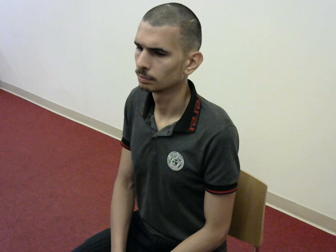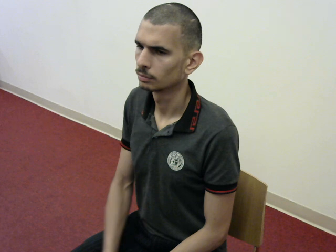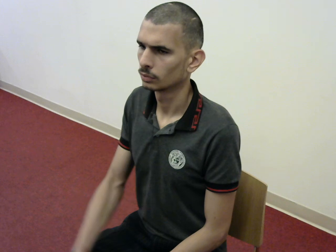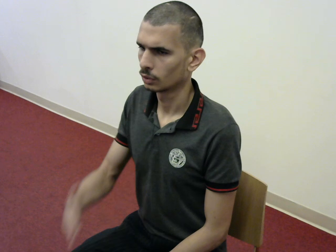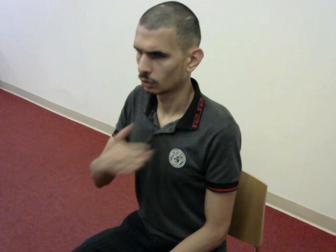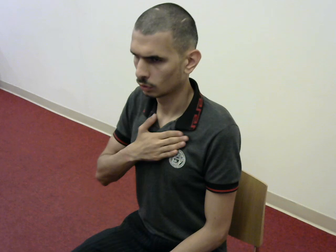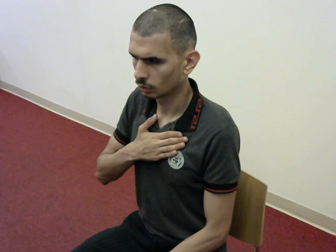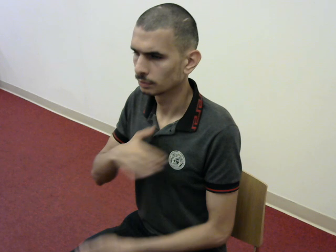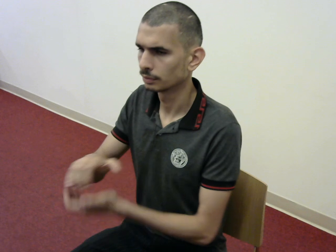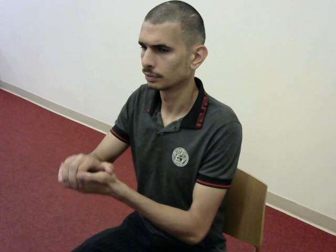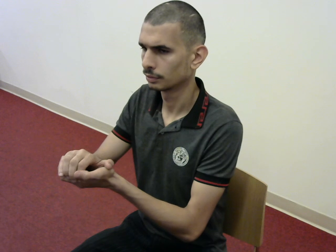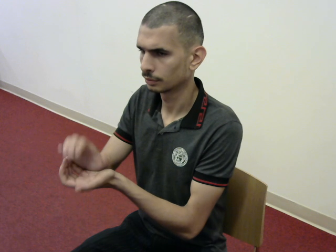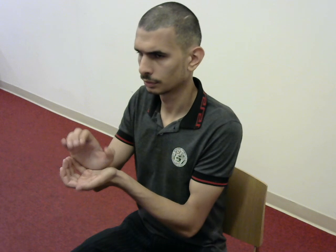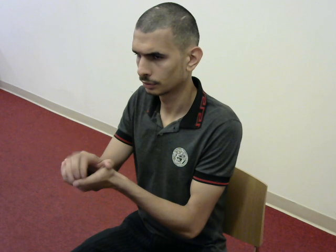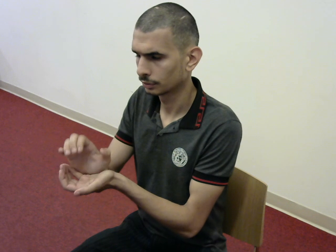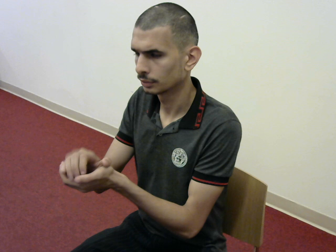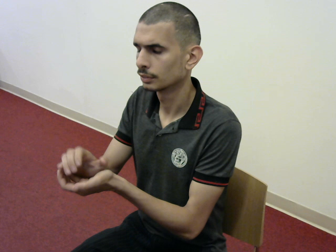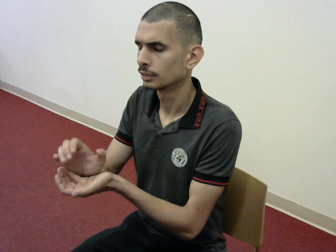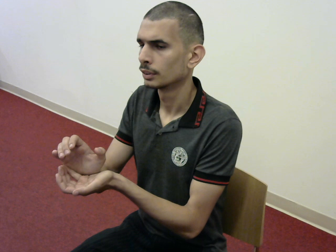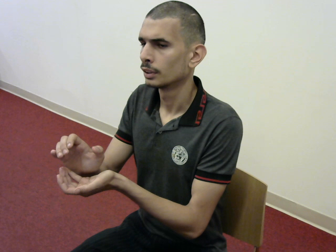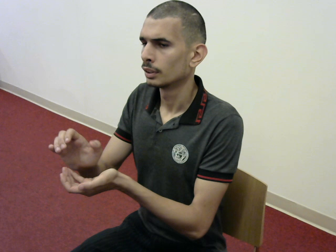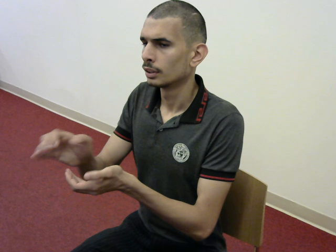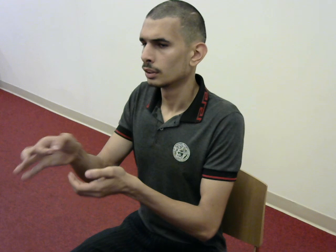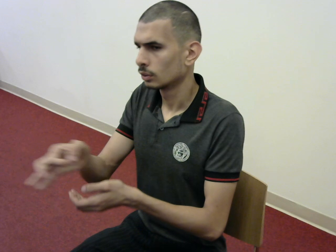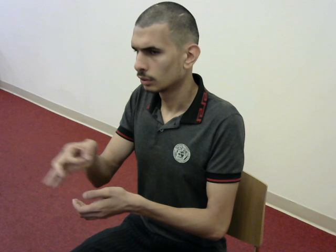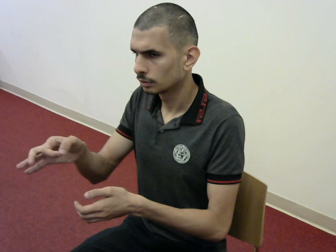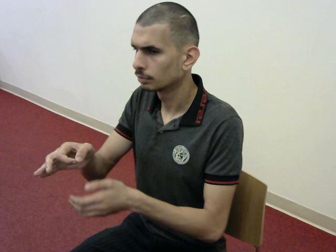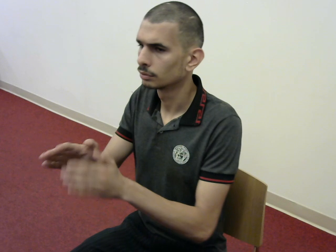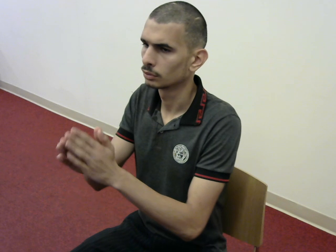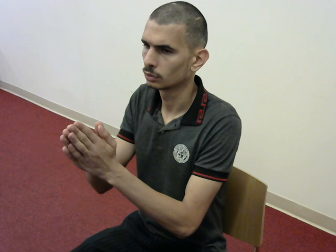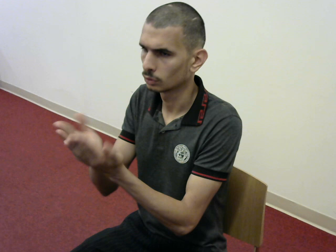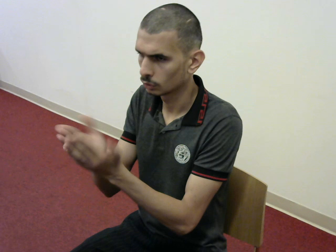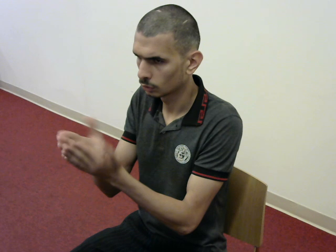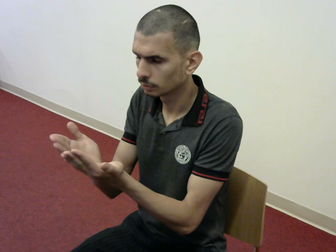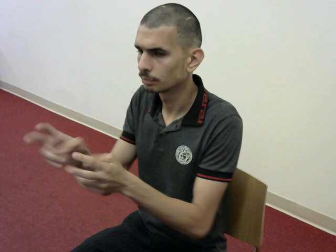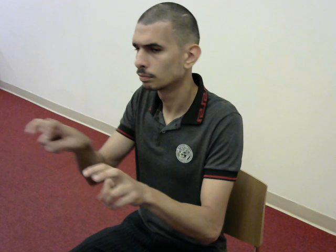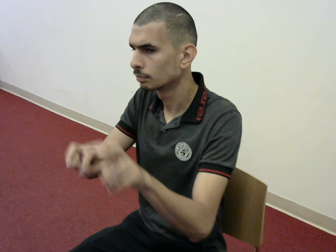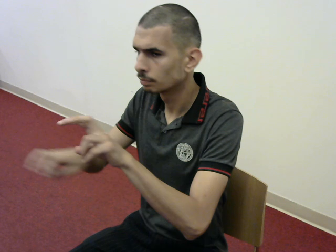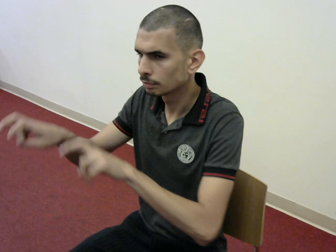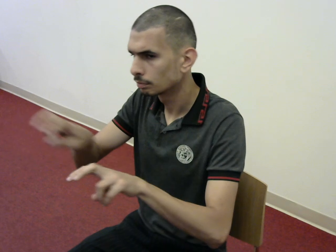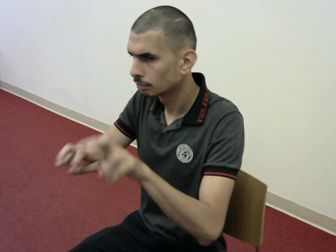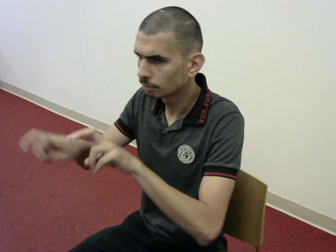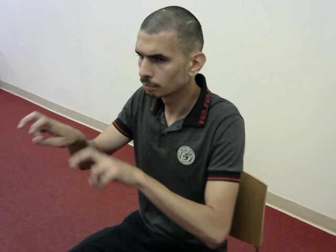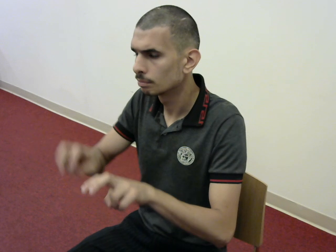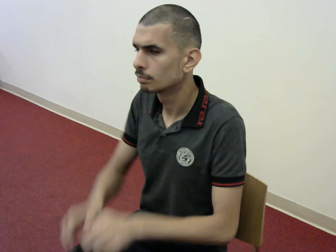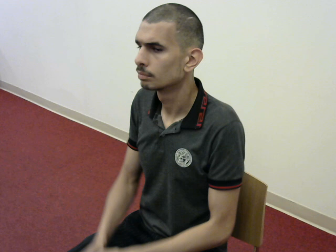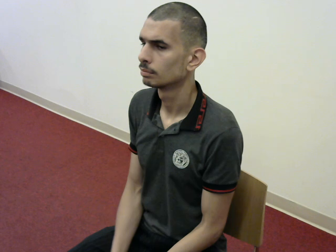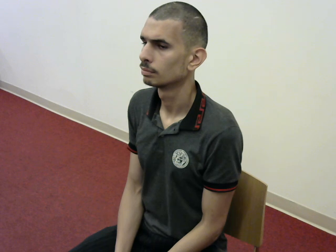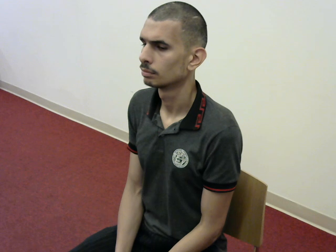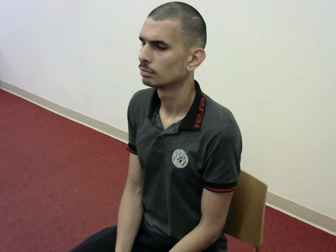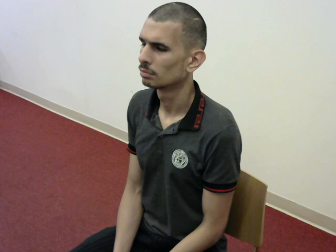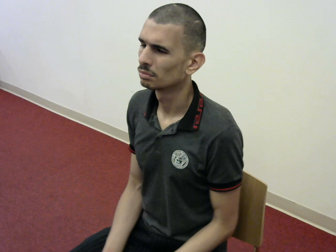Mən "Dəfinələr Adası" kitabını axtarıram